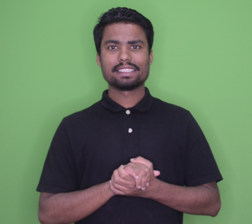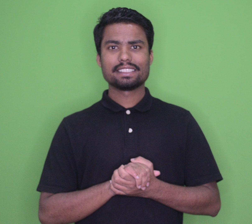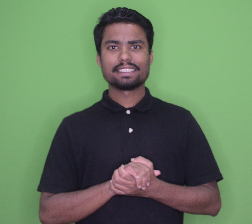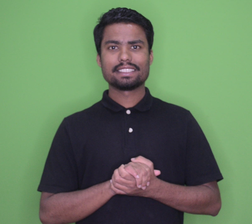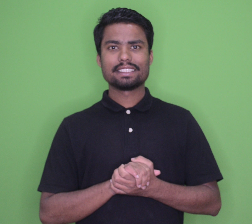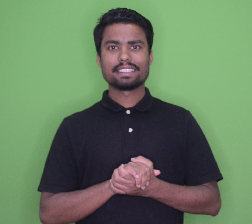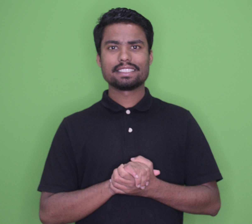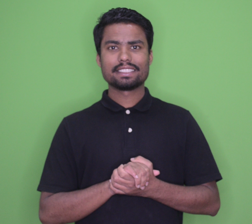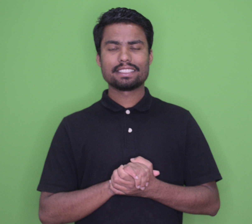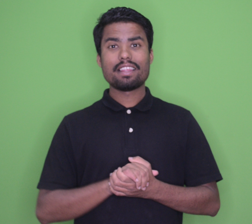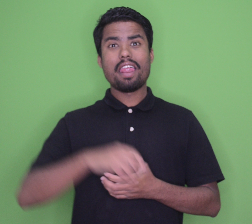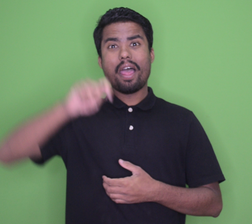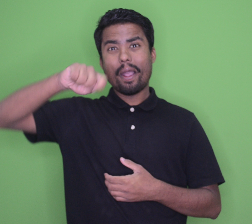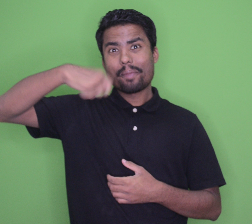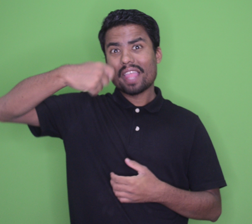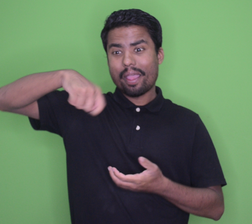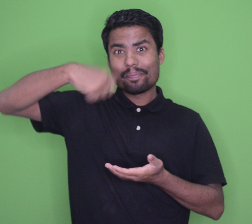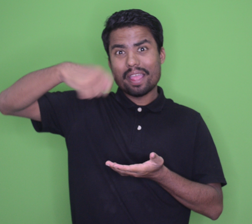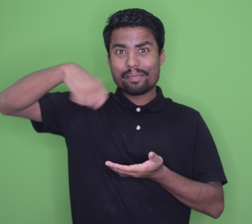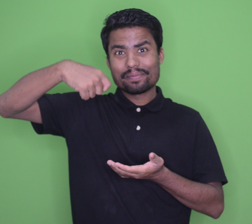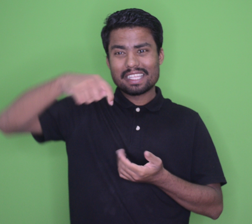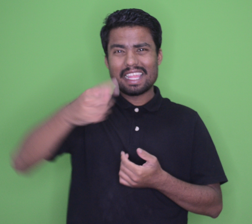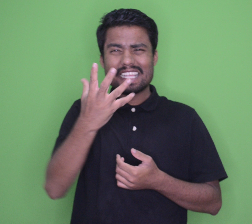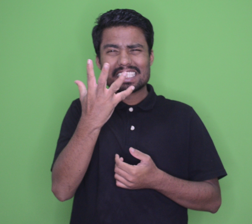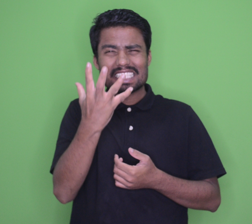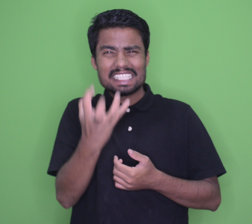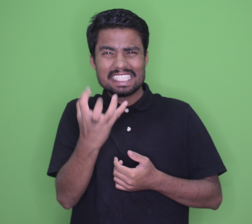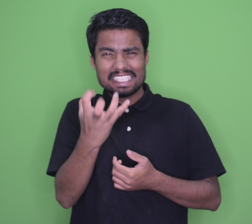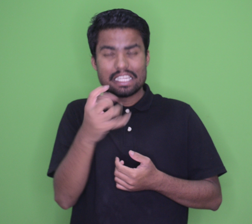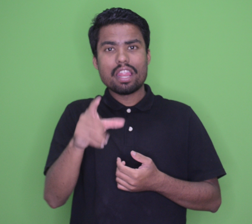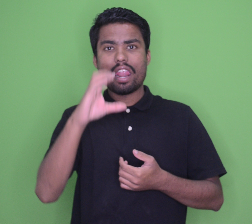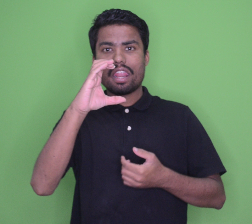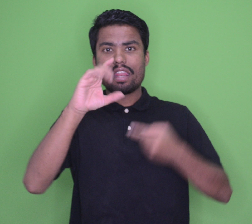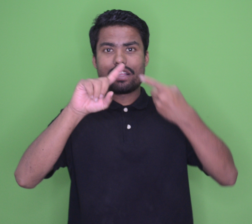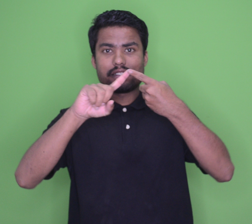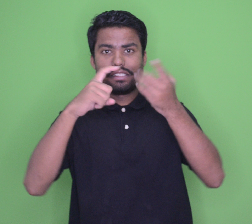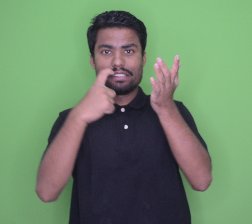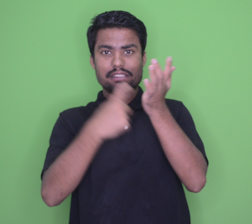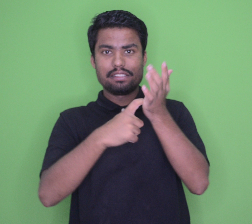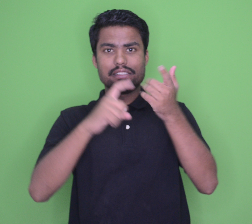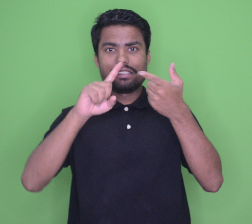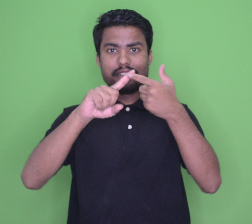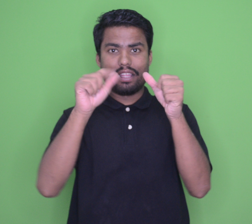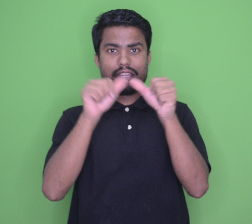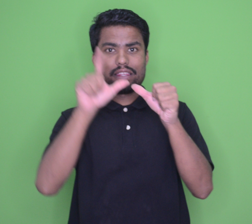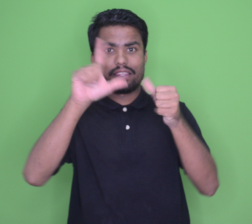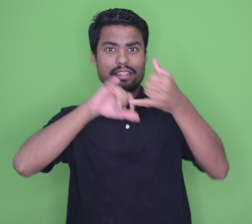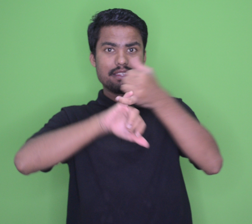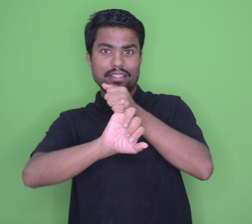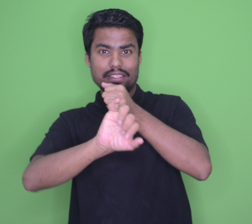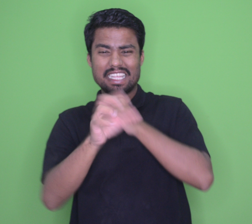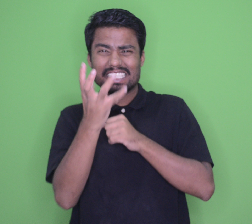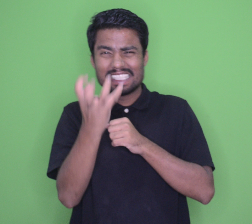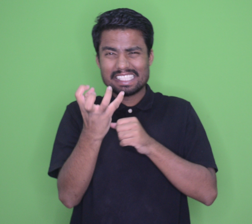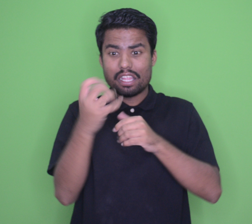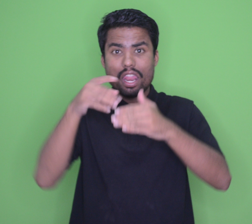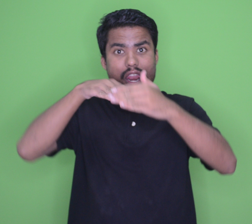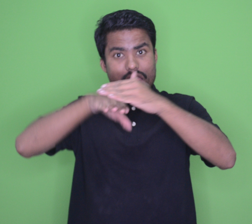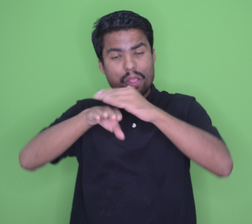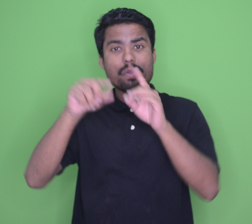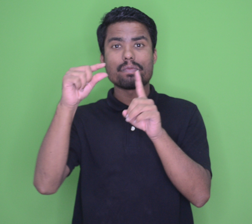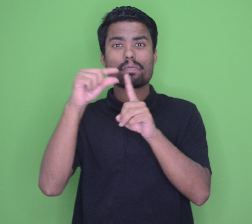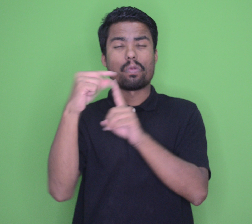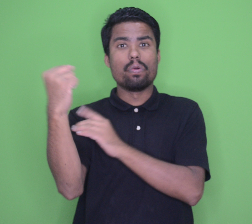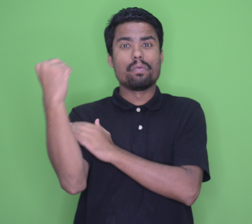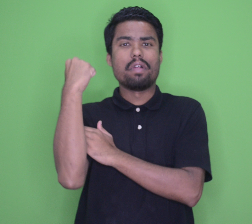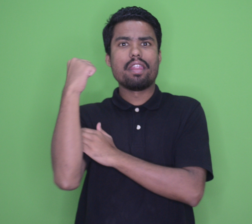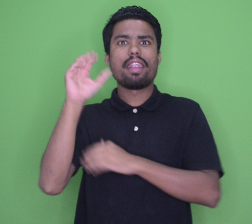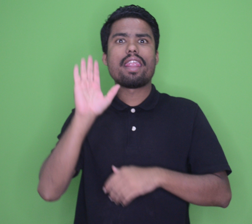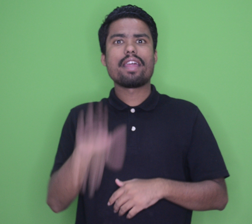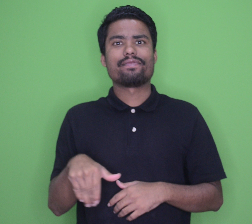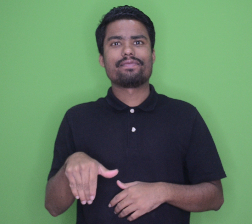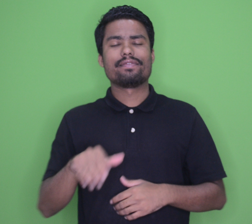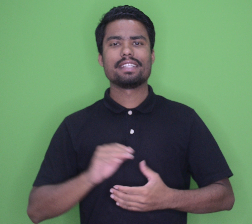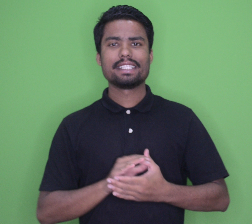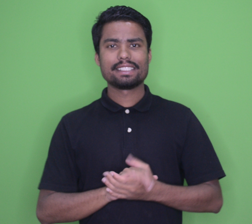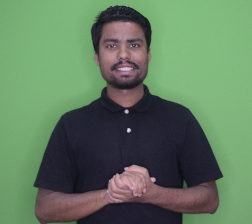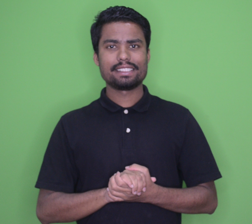cereals have protein